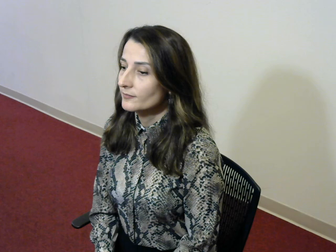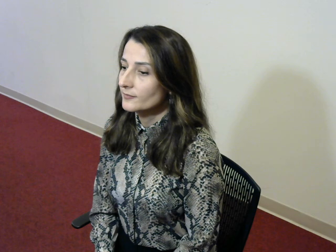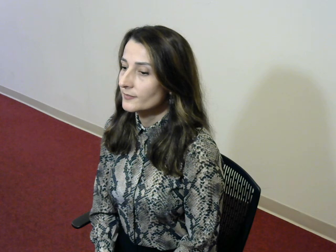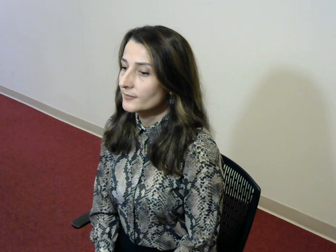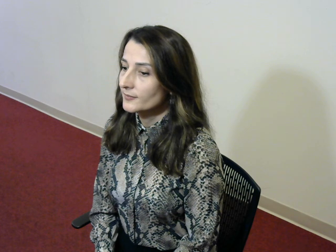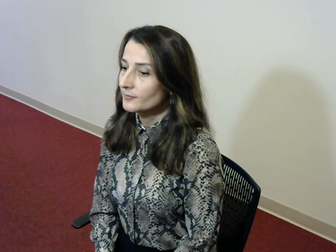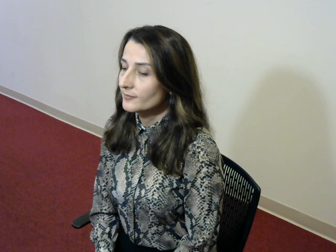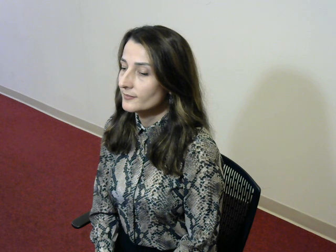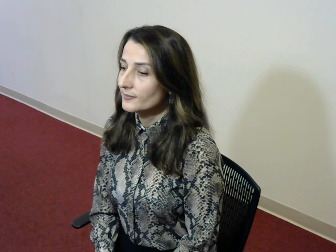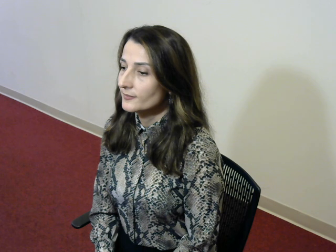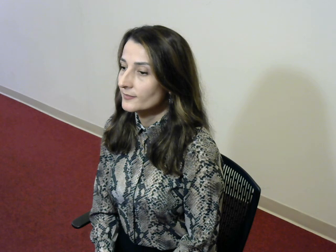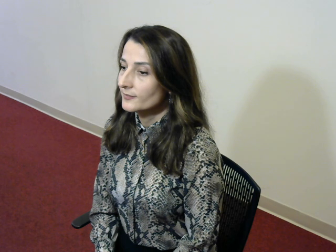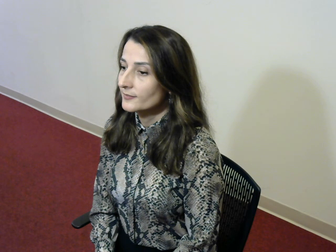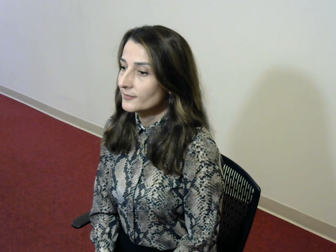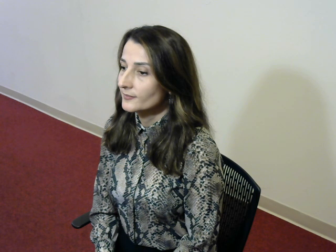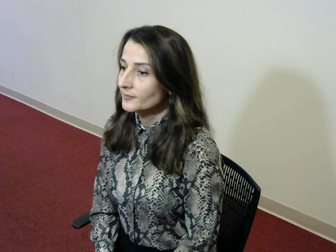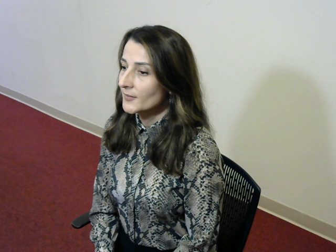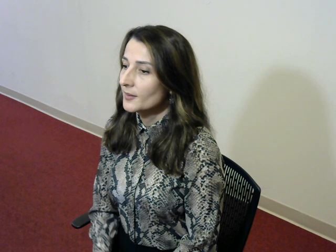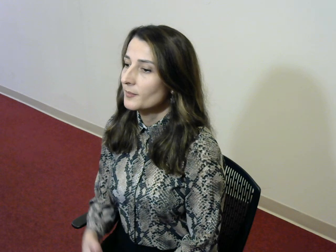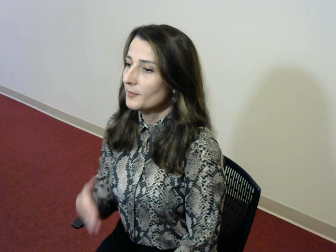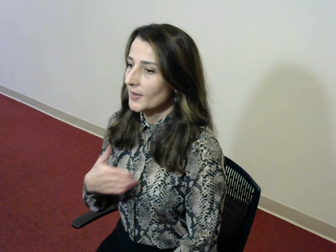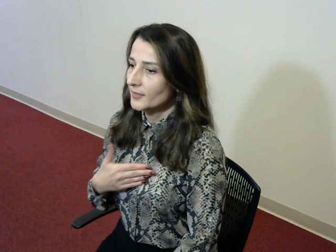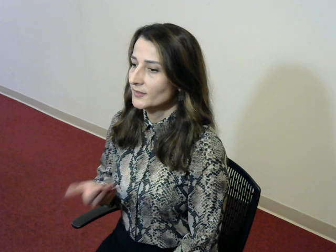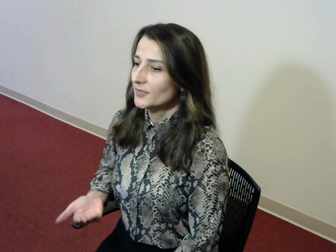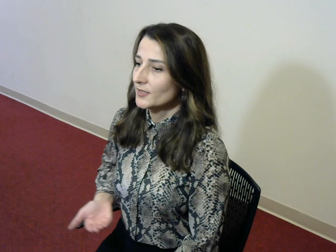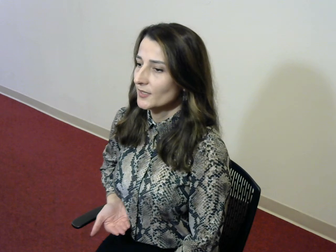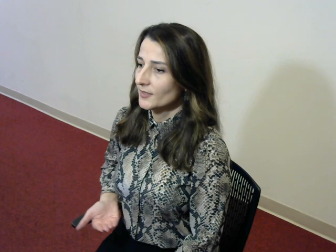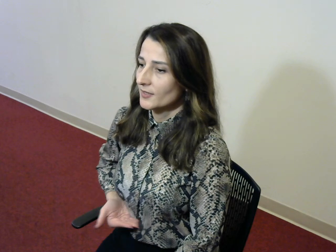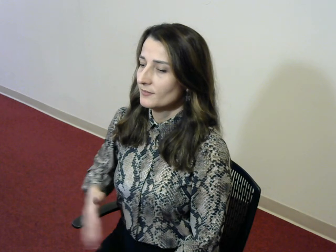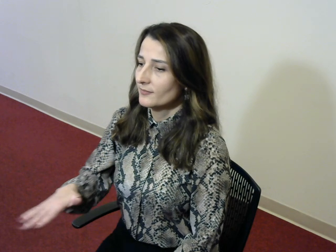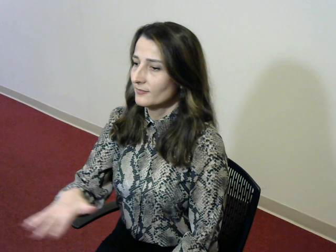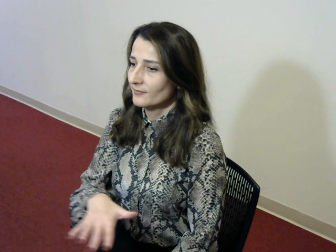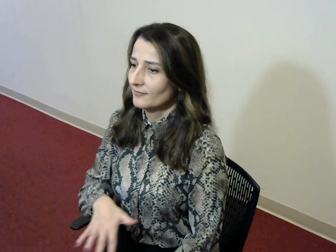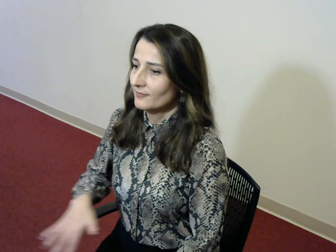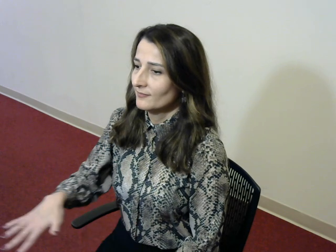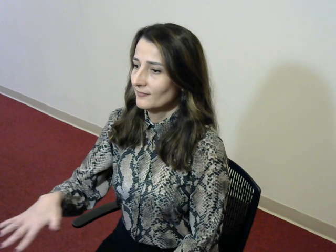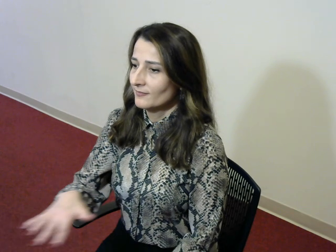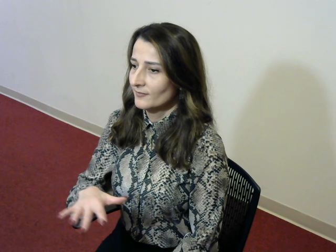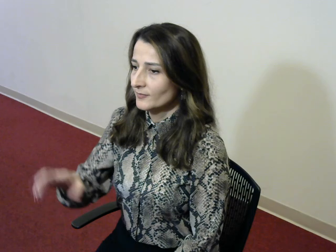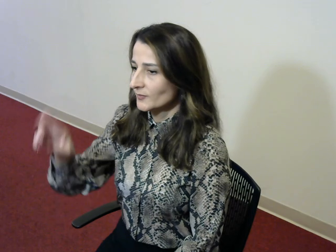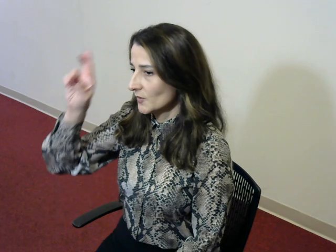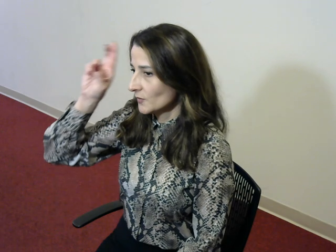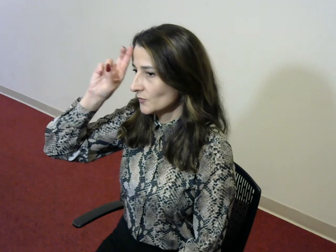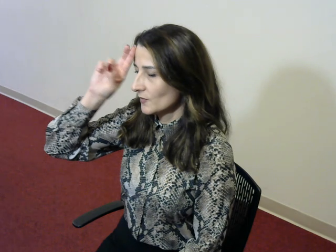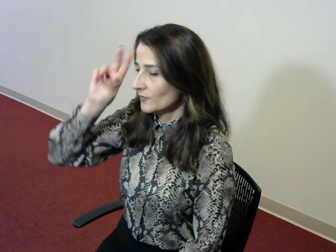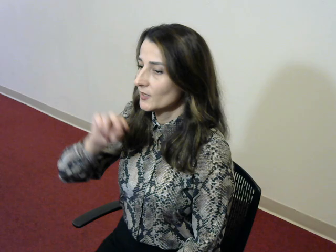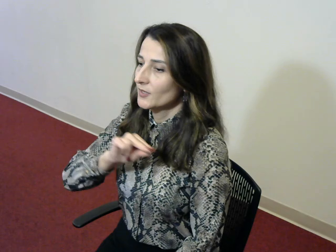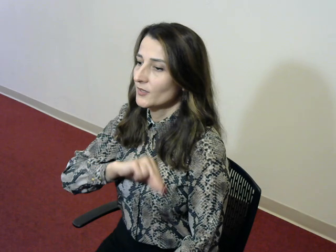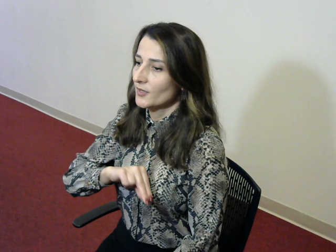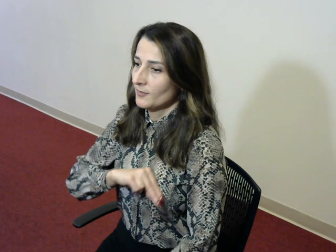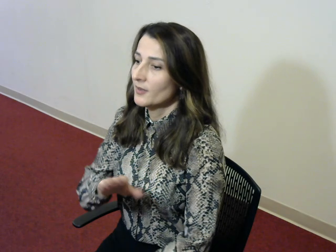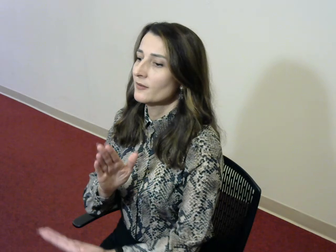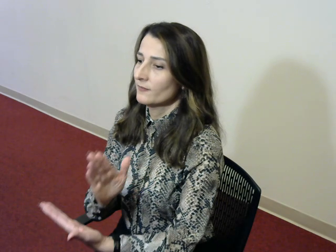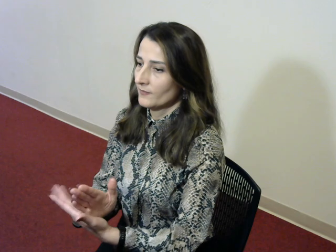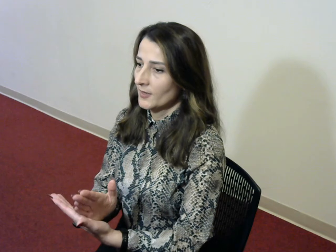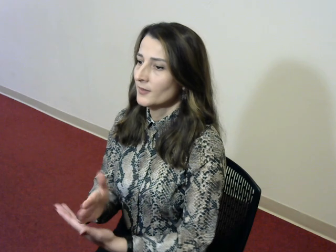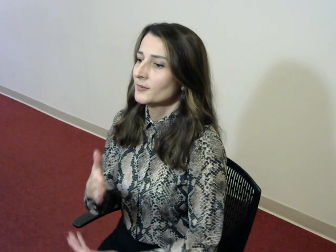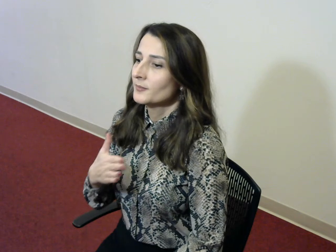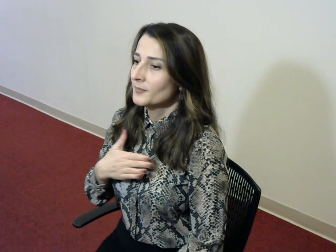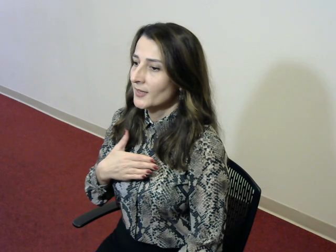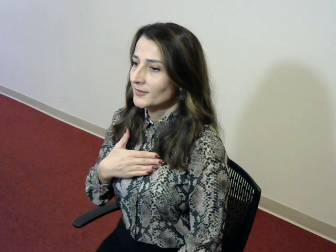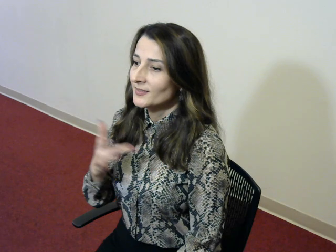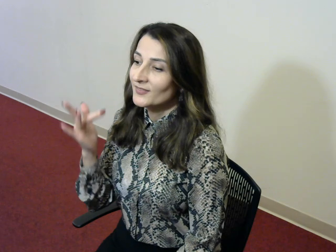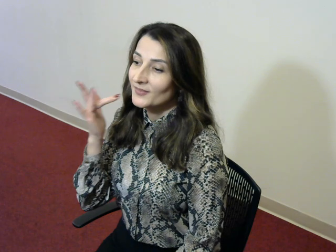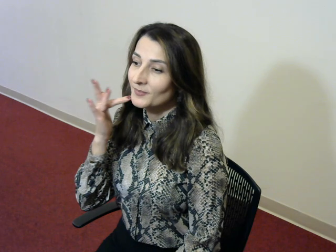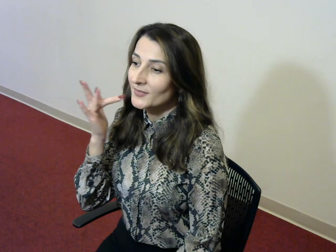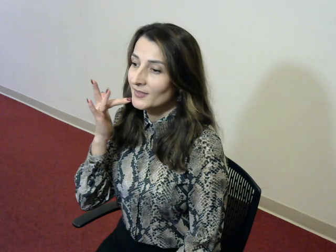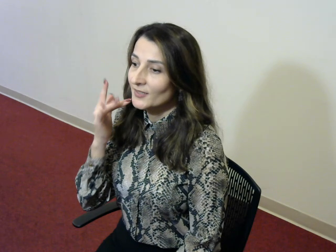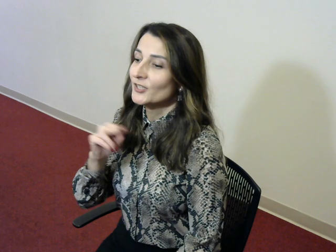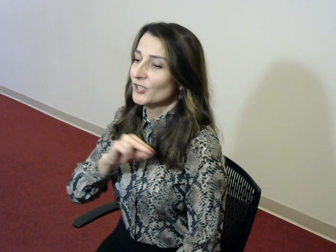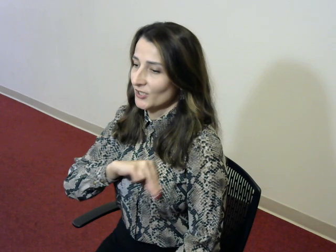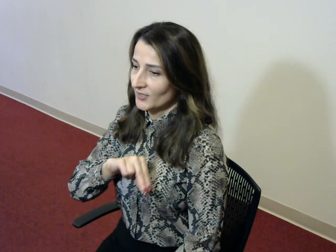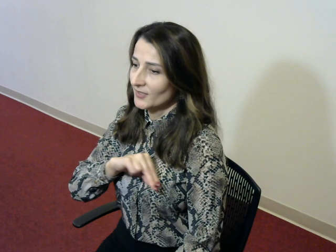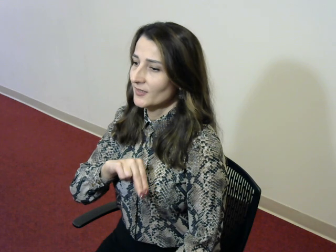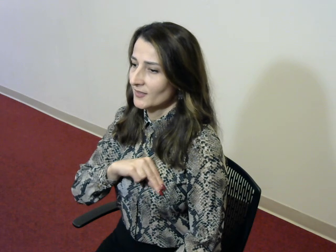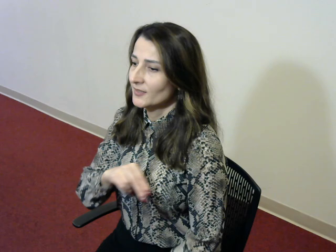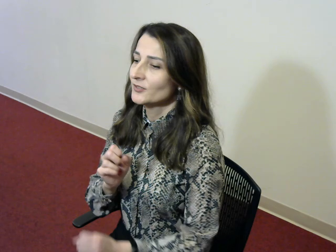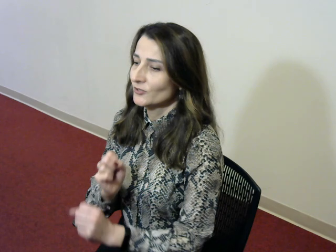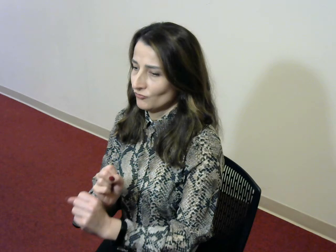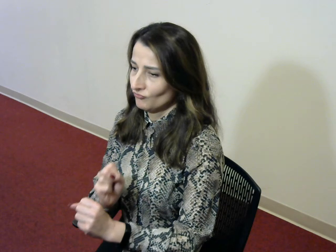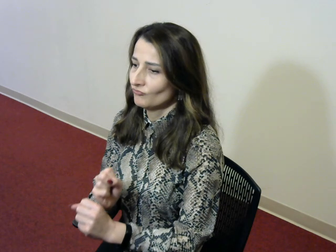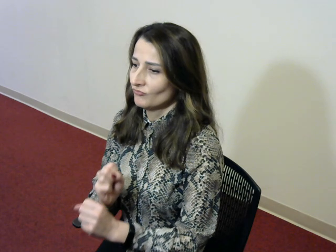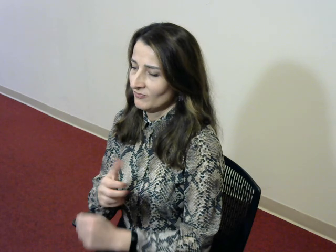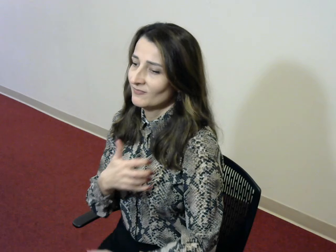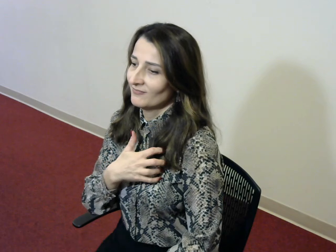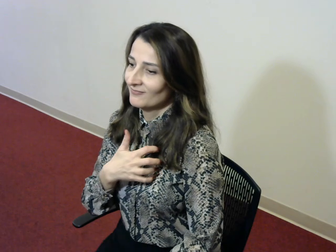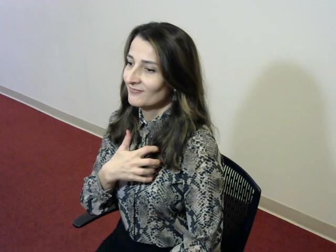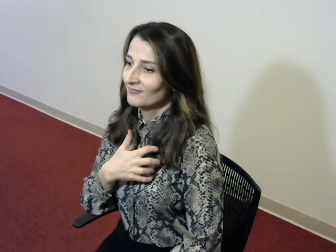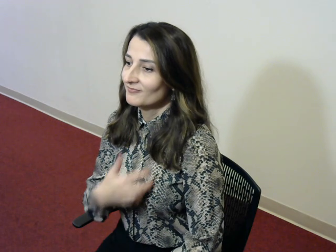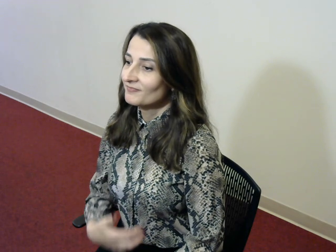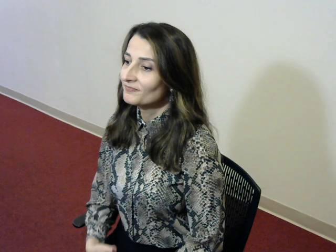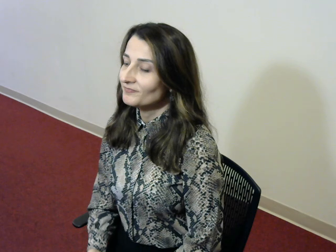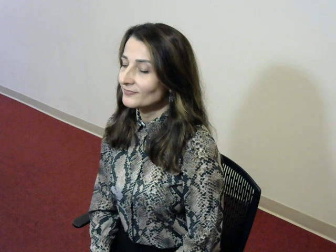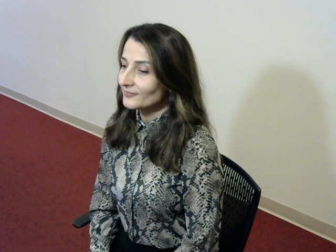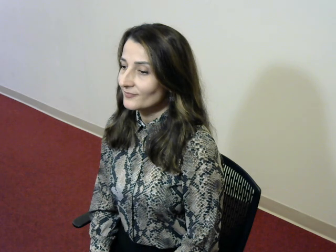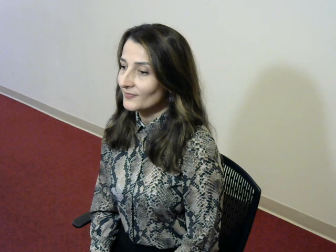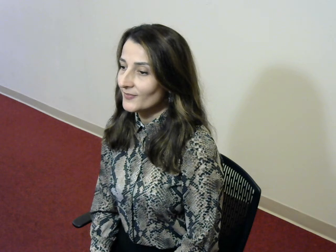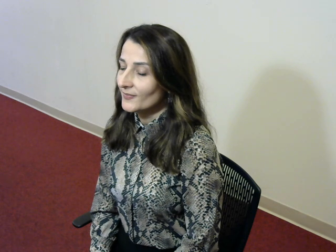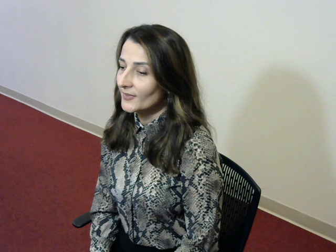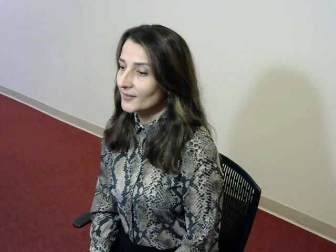Mənim yaşadığım ərazidə dövlət işi var, mən həmin işdə işləmək istəyirəm